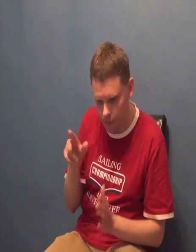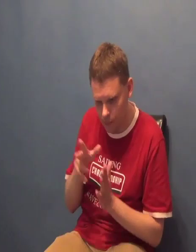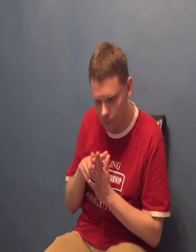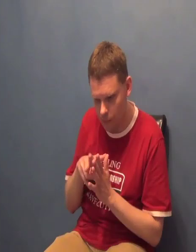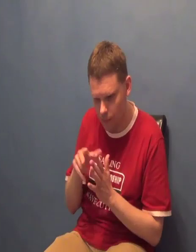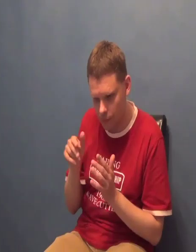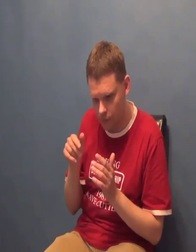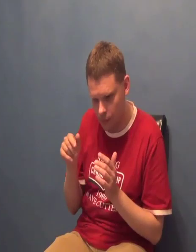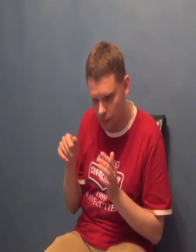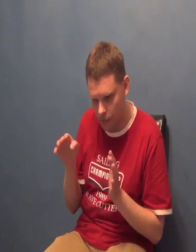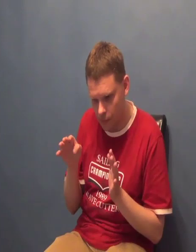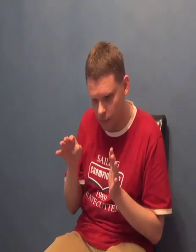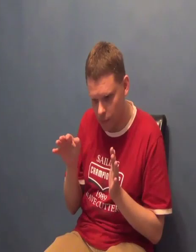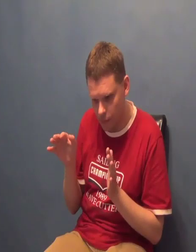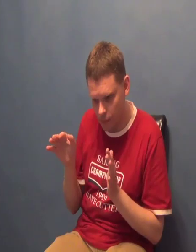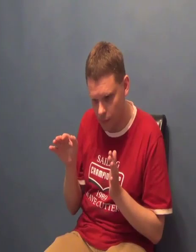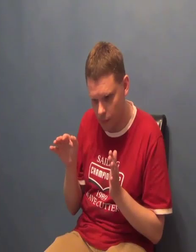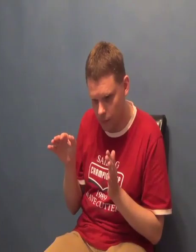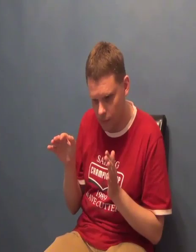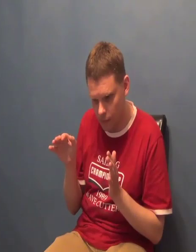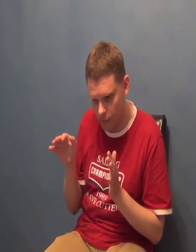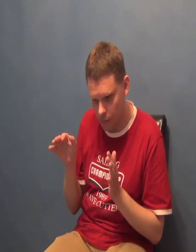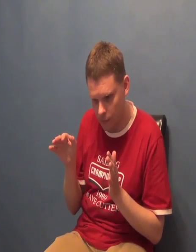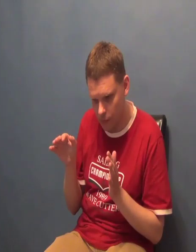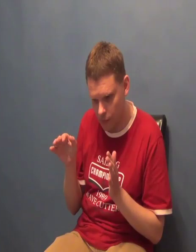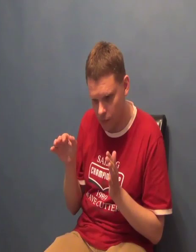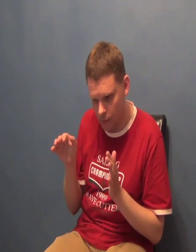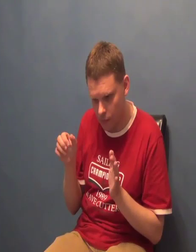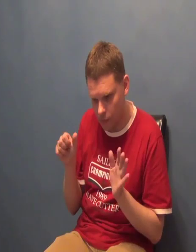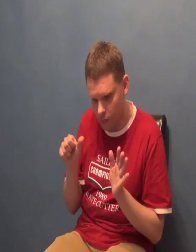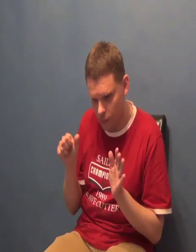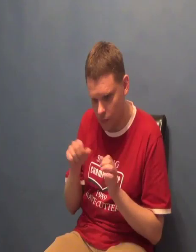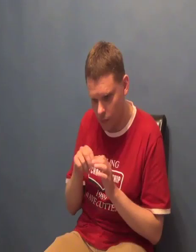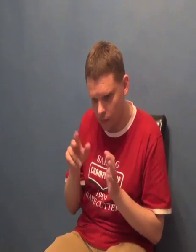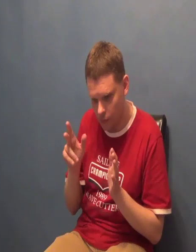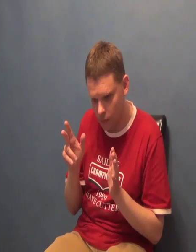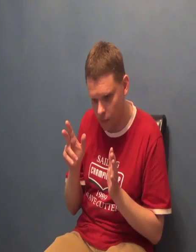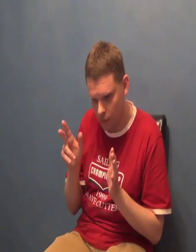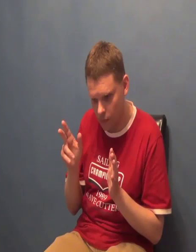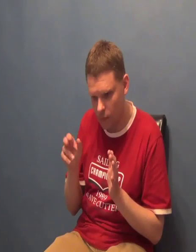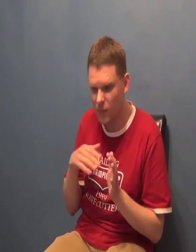Osiemnasta... dziewiąta... od szóstej do ósmej...